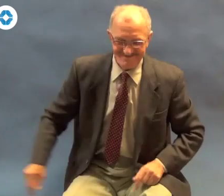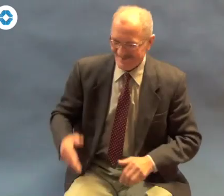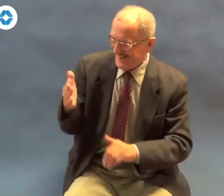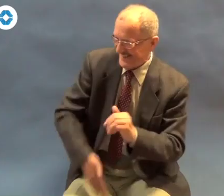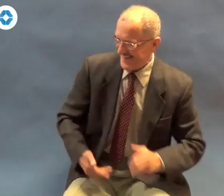Koniec.